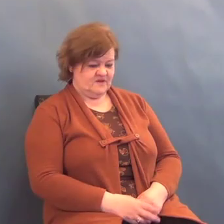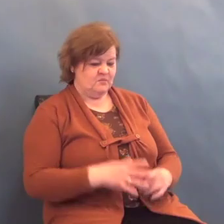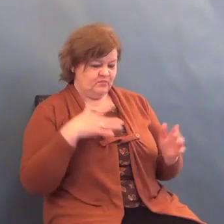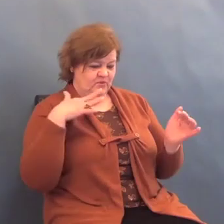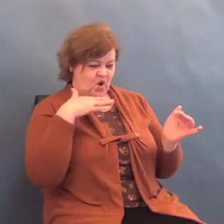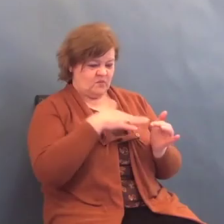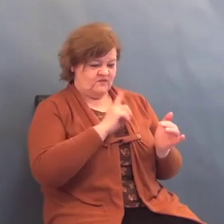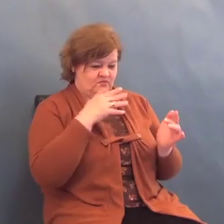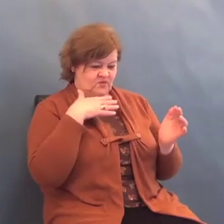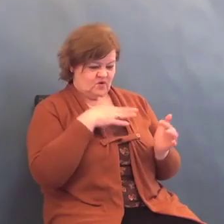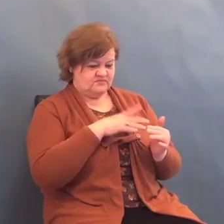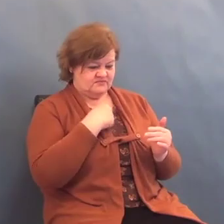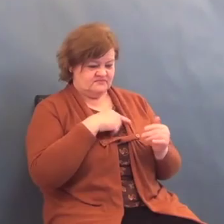Promieniowanie, zakaz, bo promieniowanie, aha.